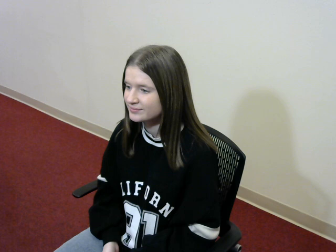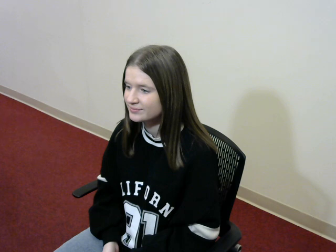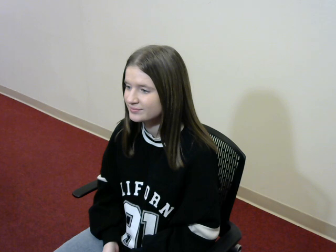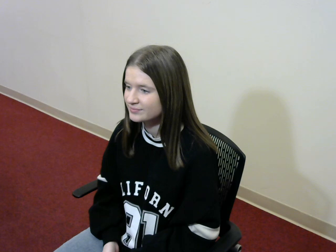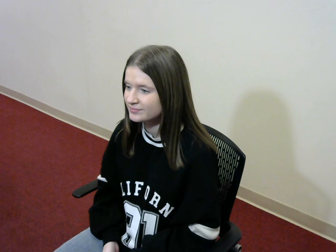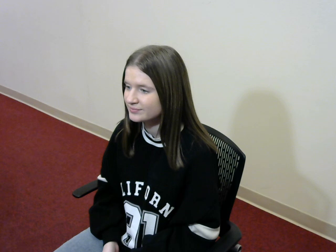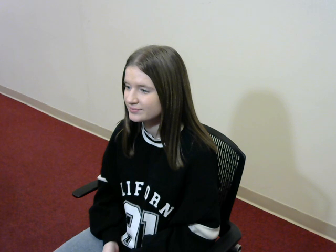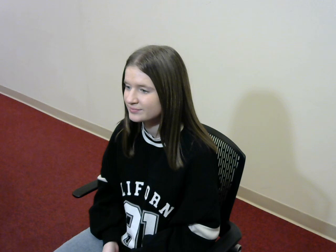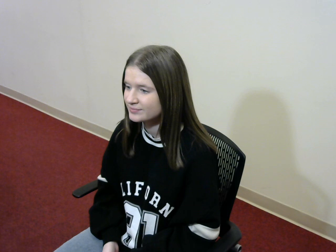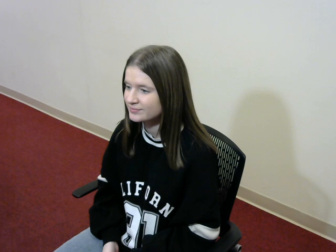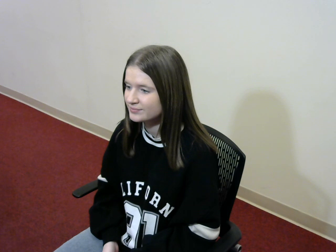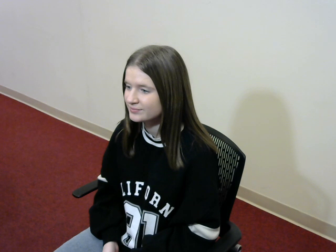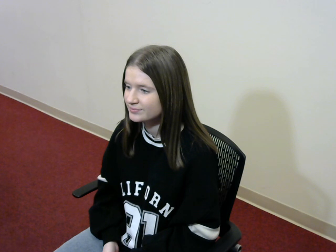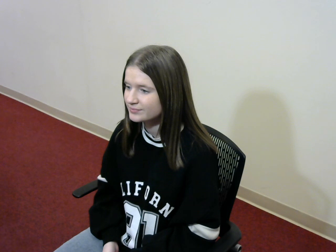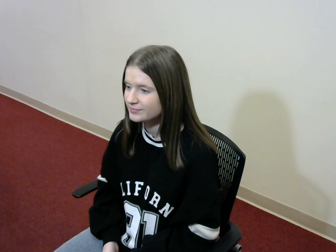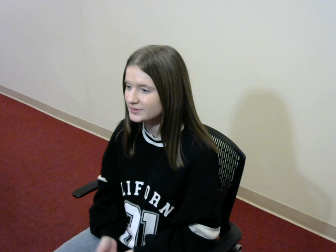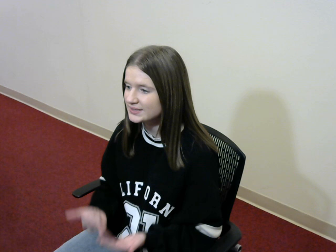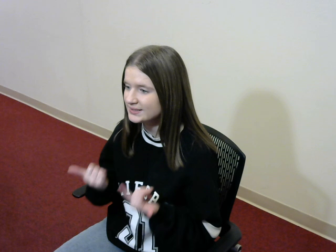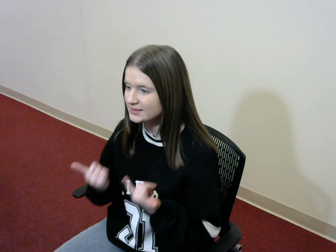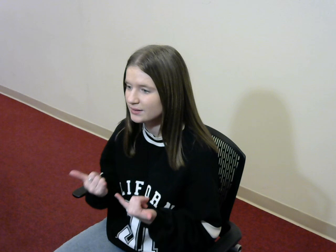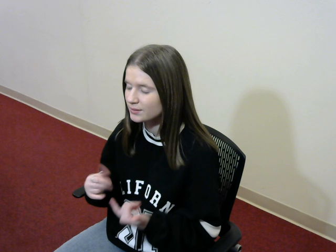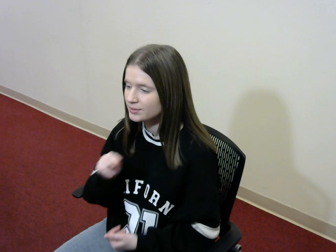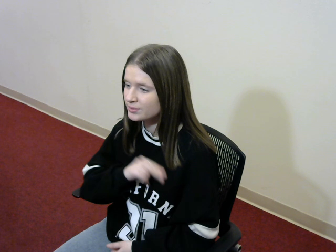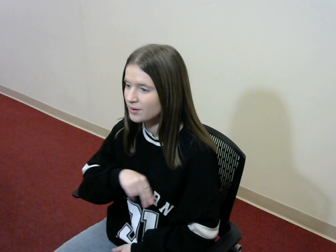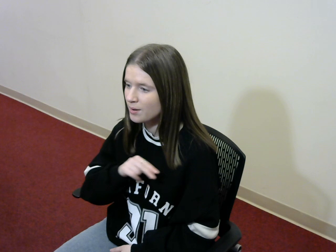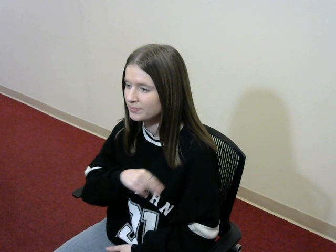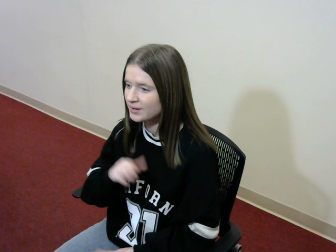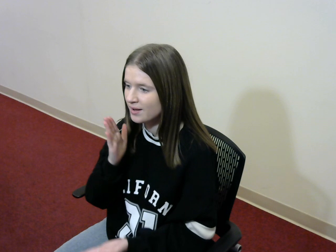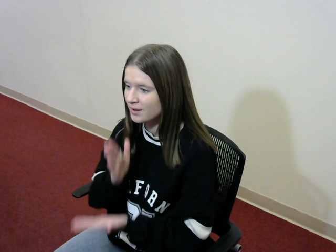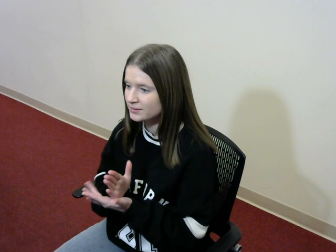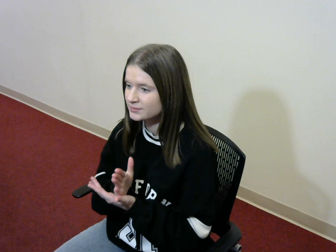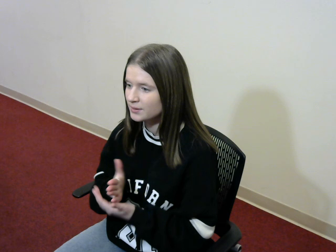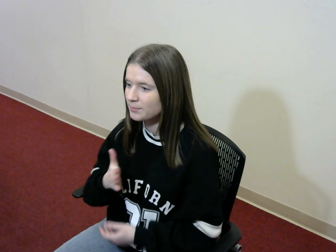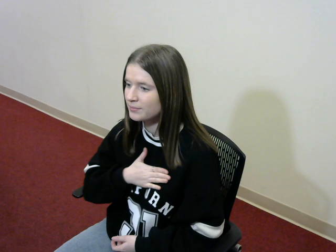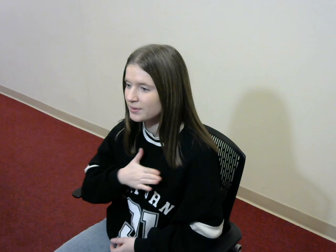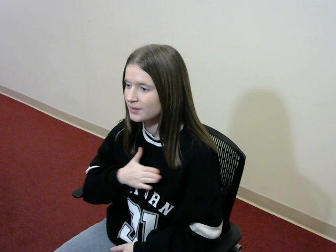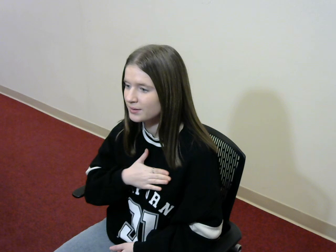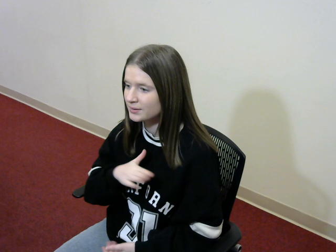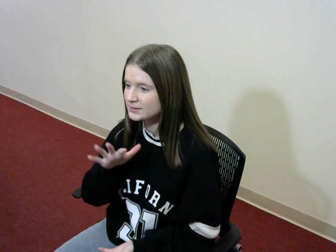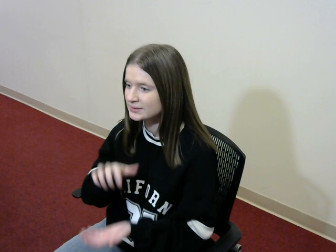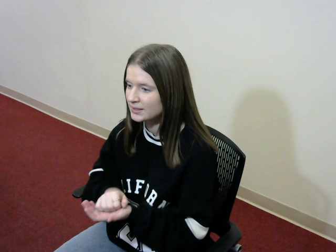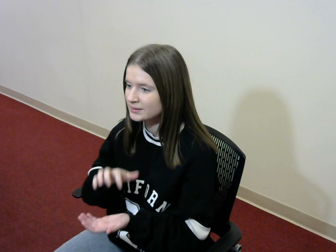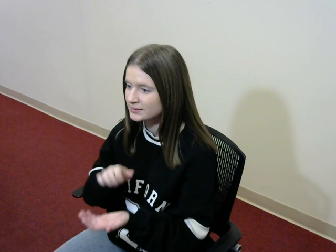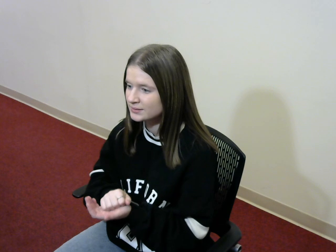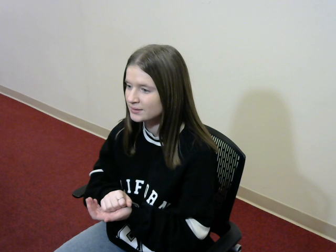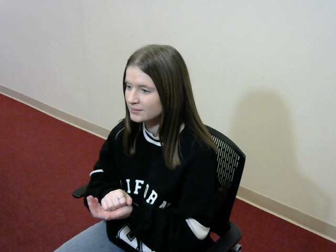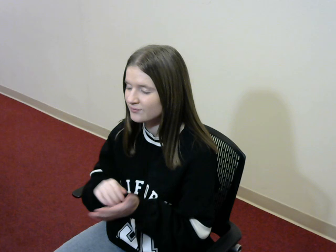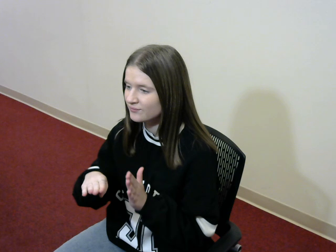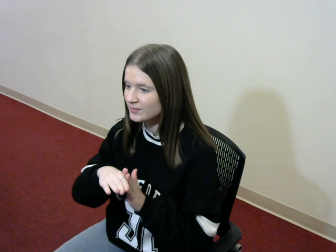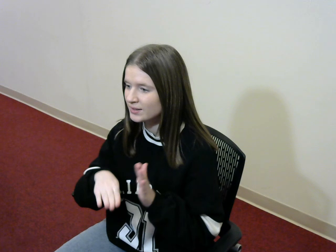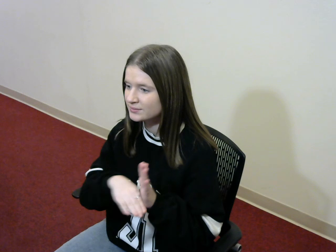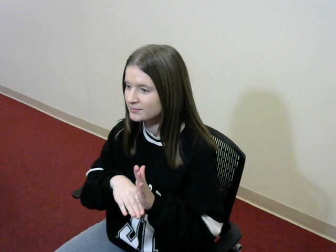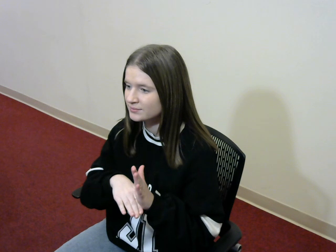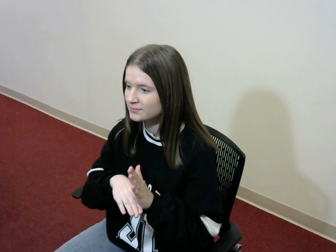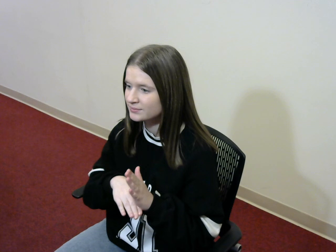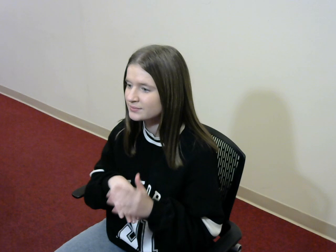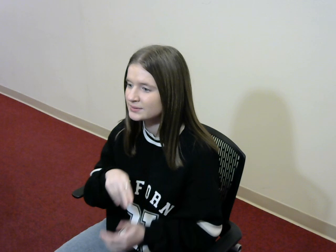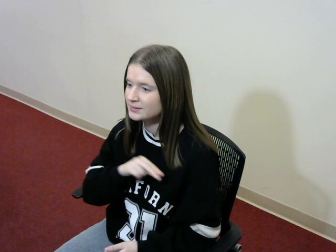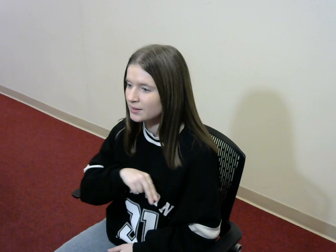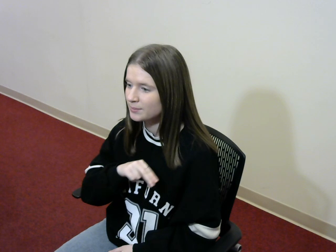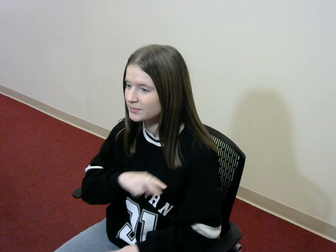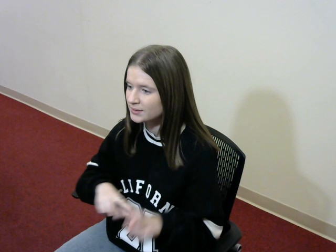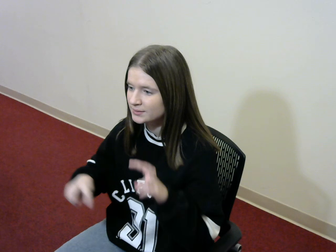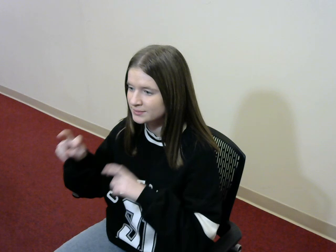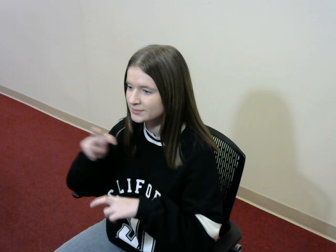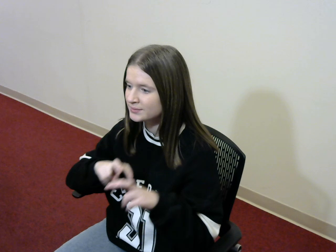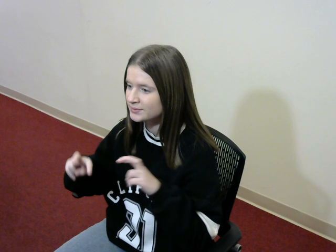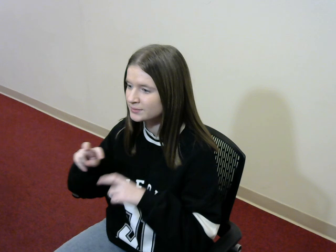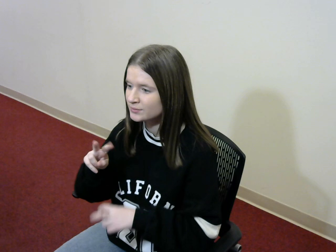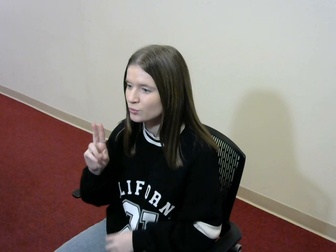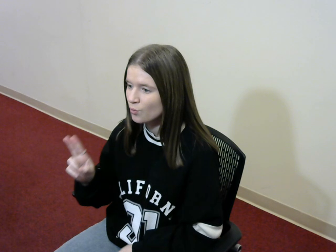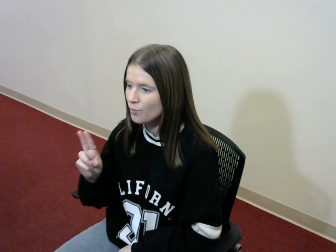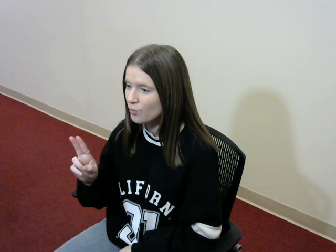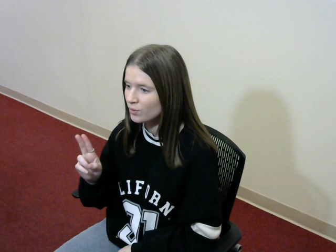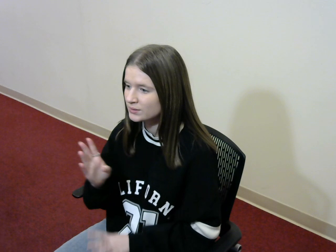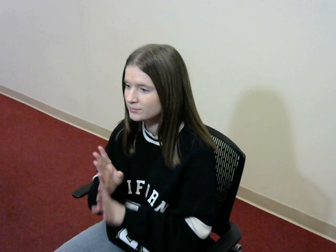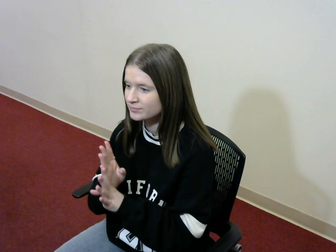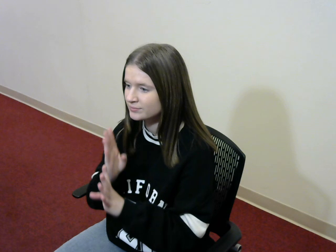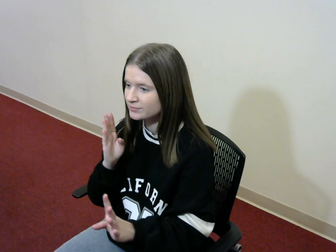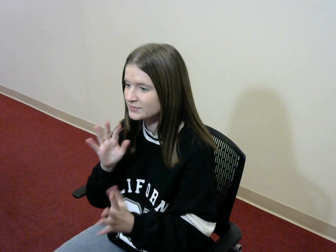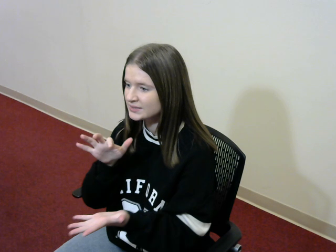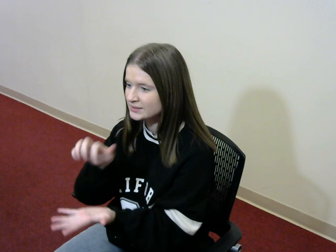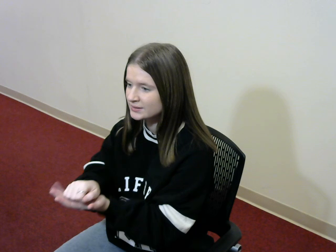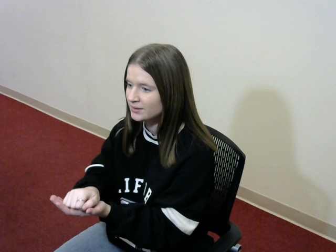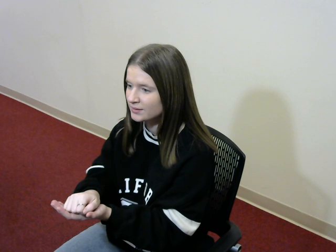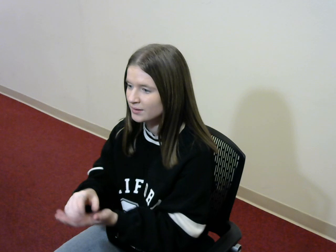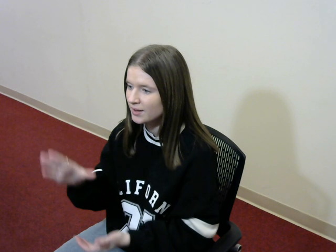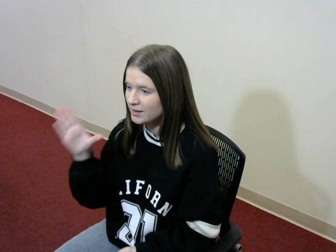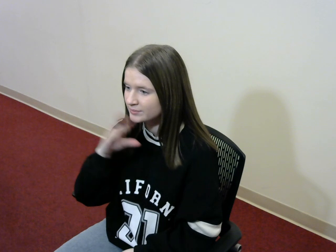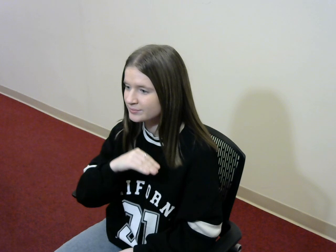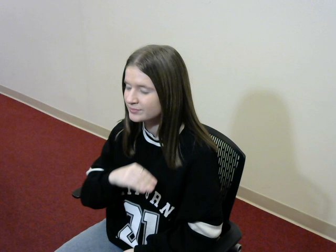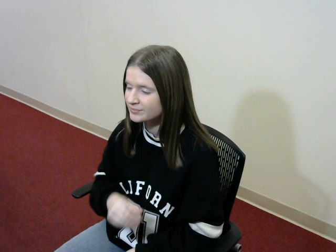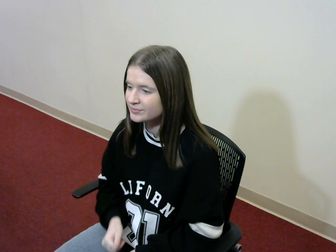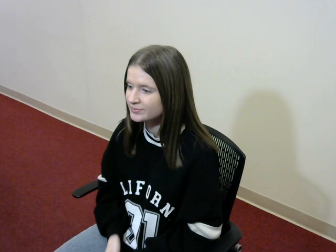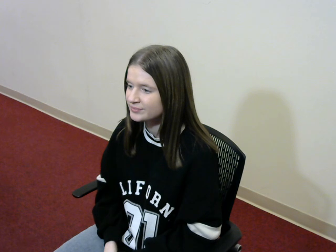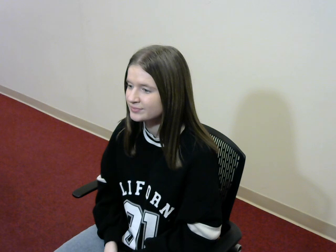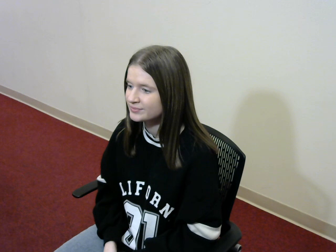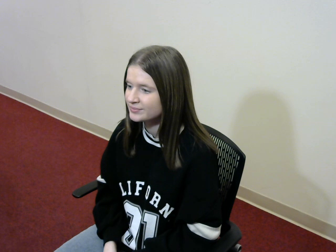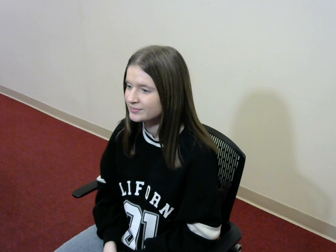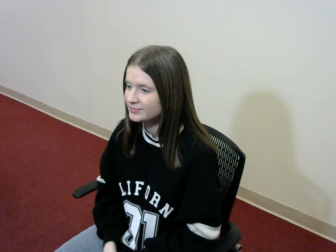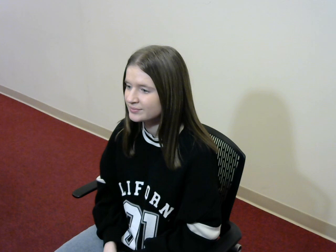İndi işim var, mən Məşğulluq sistemində iş axtaran kimi növbə tuta bilərəmmi?